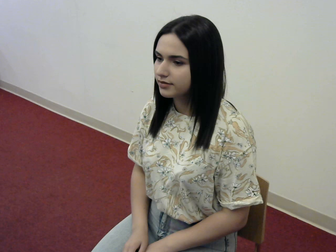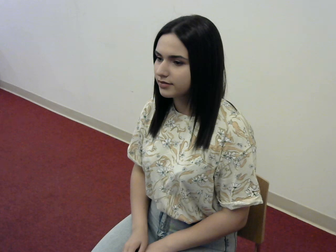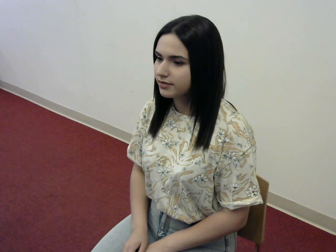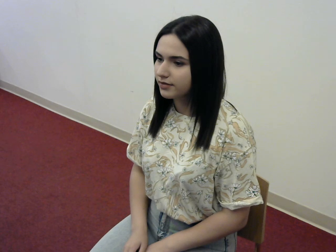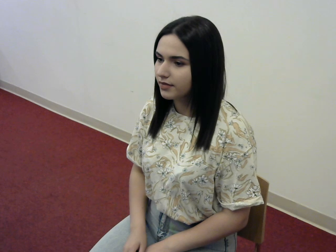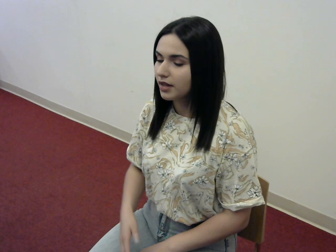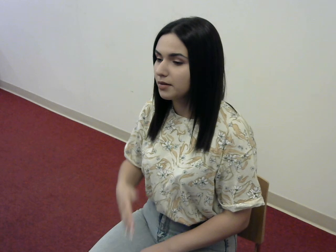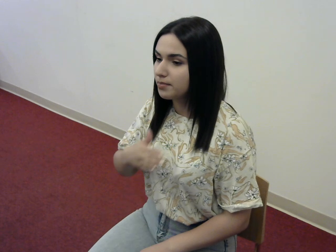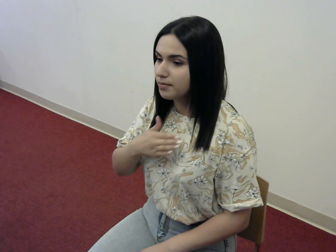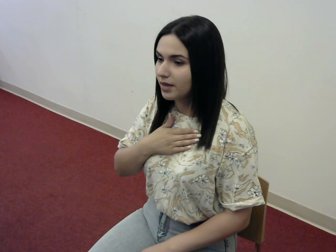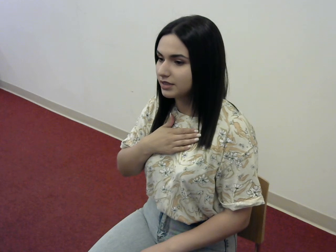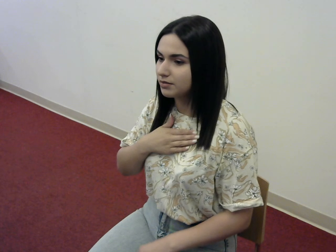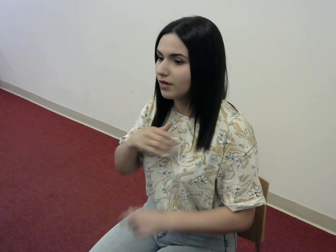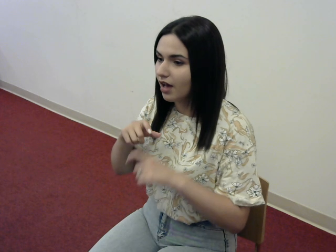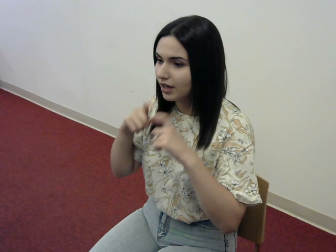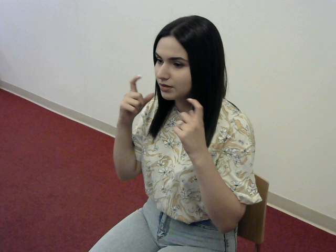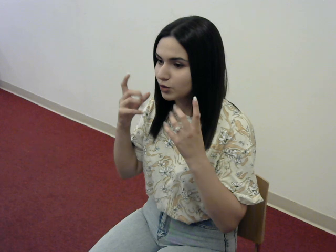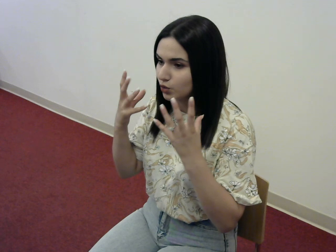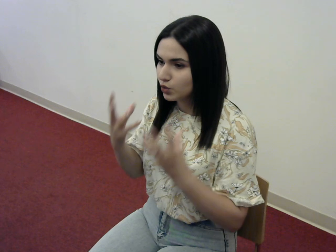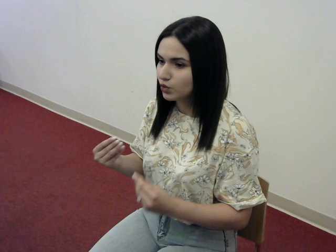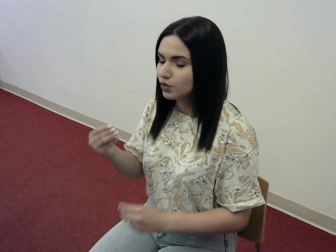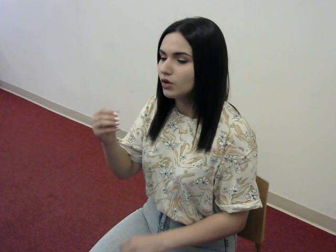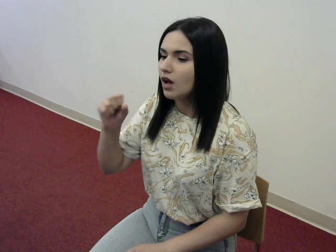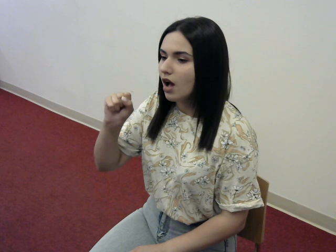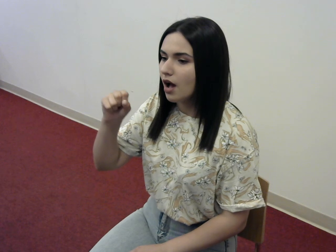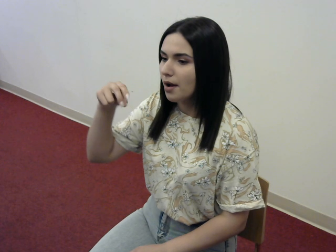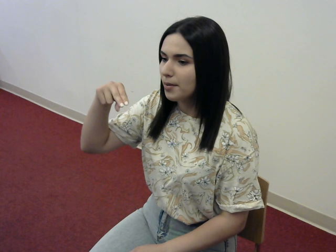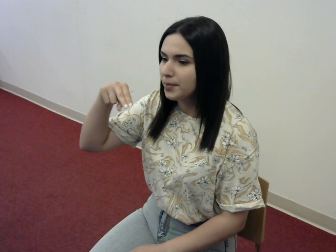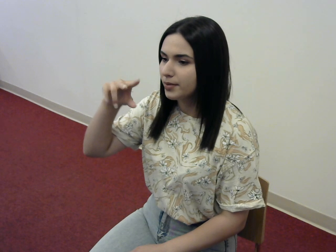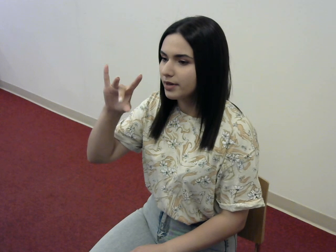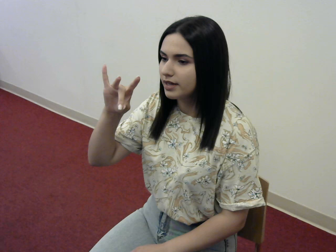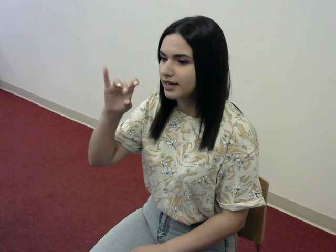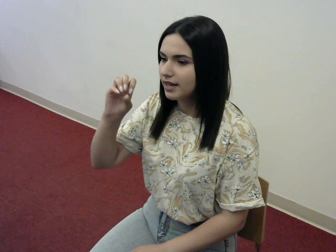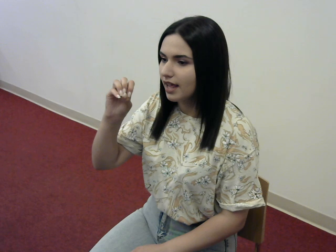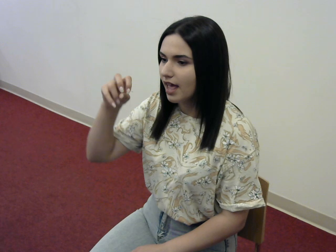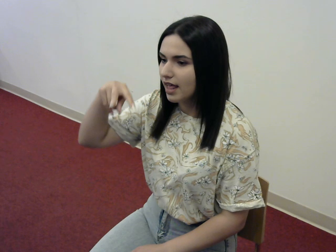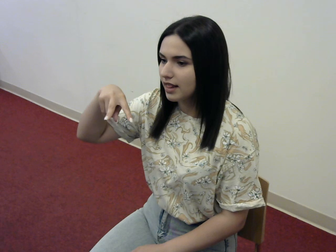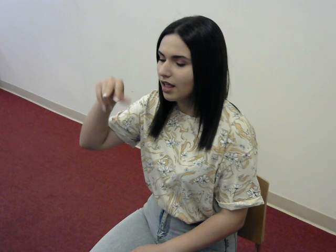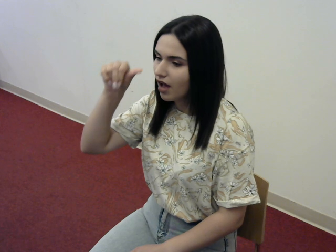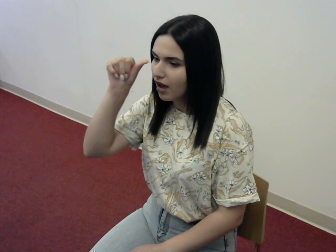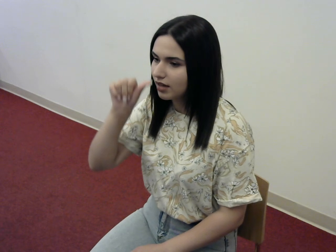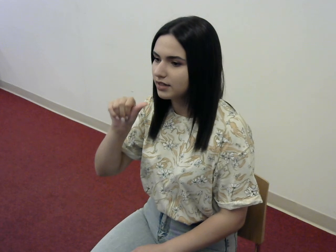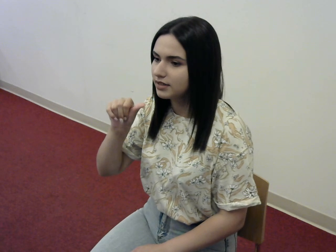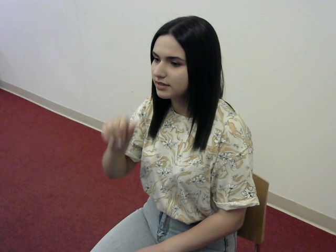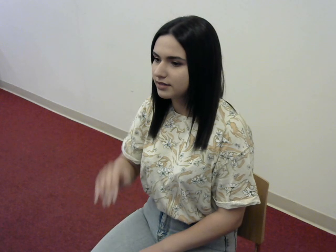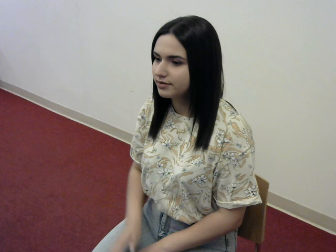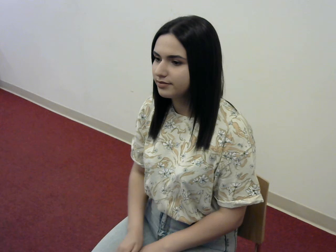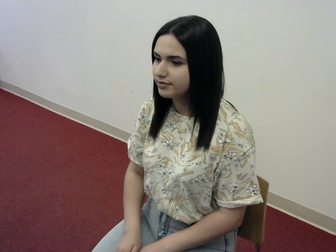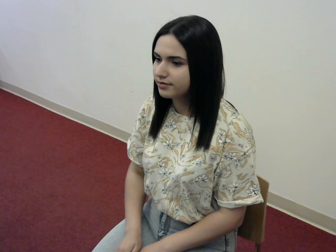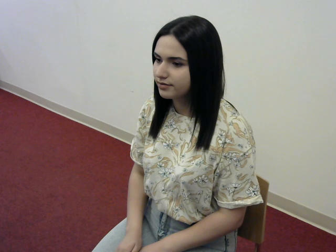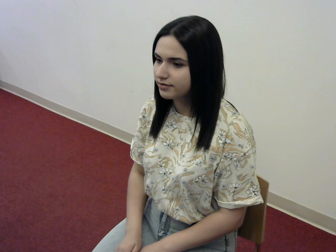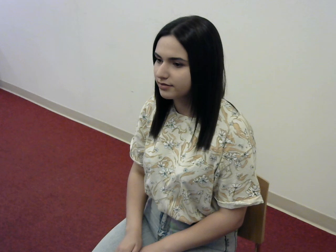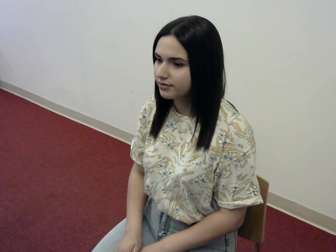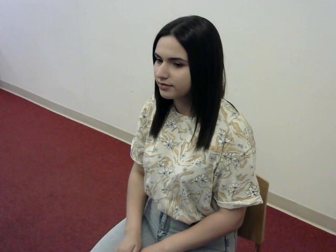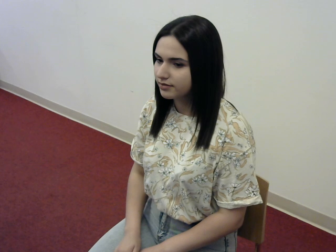Mənim ad günüm aprel ayındadır